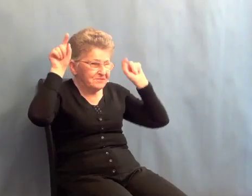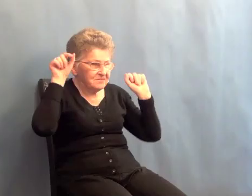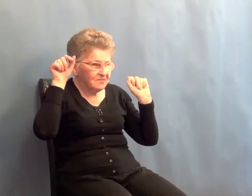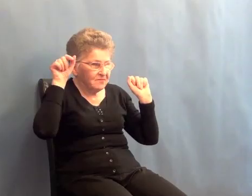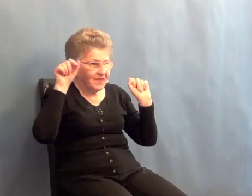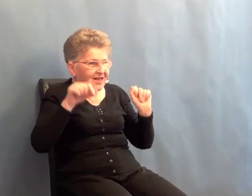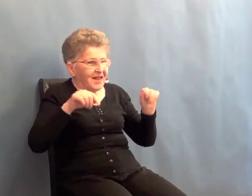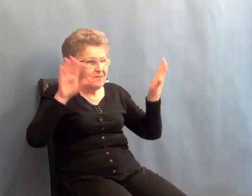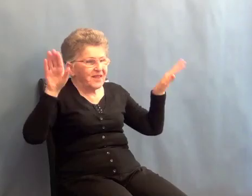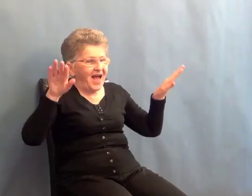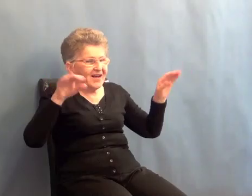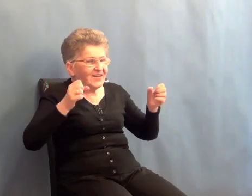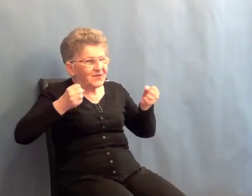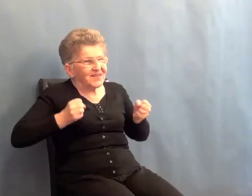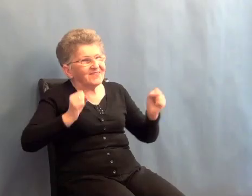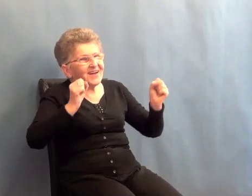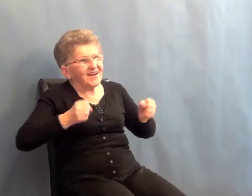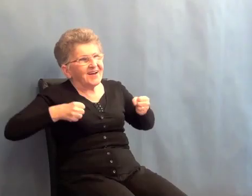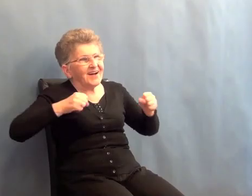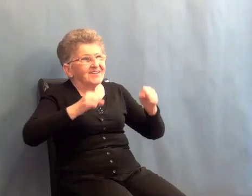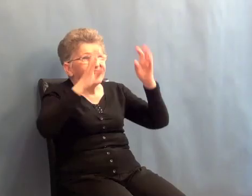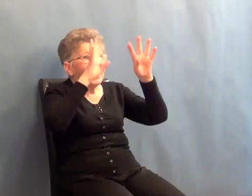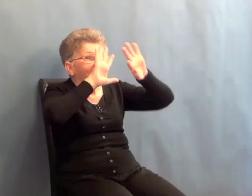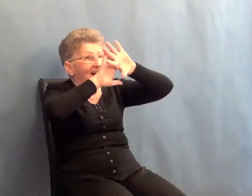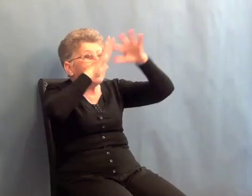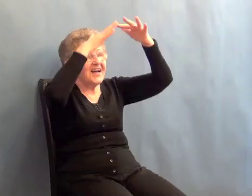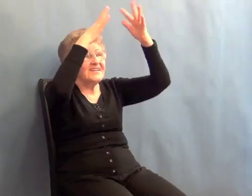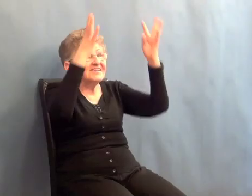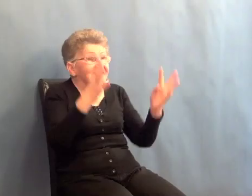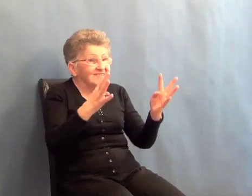Ptak huśta się w klatce.